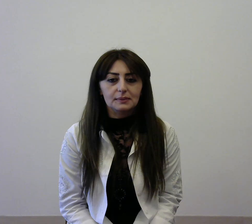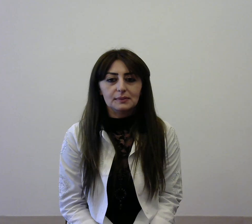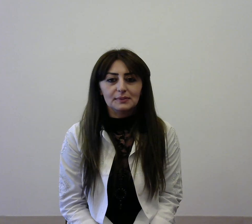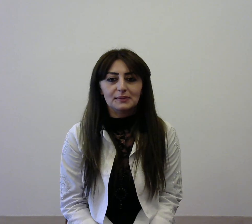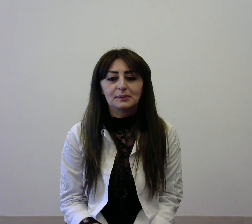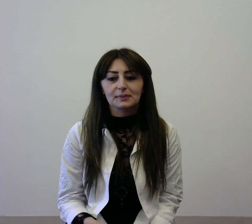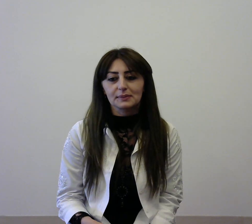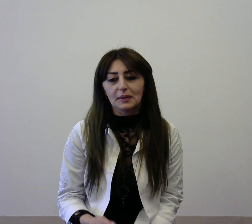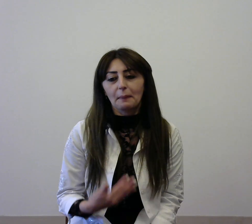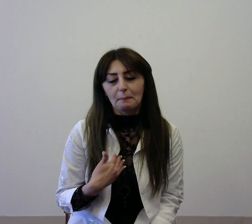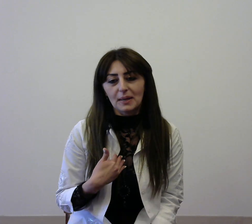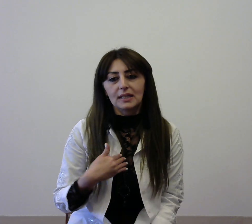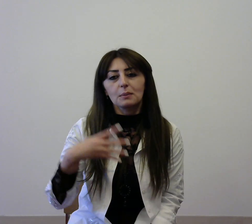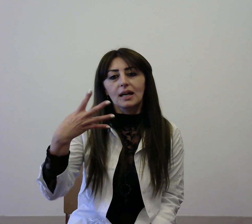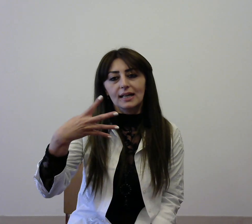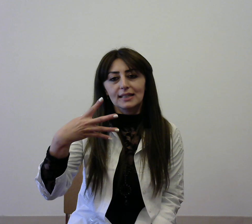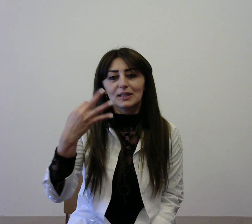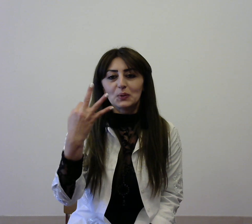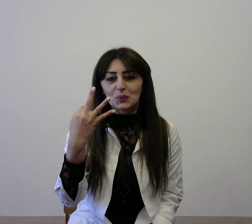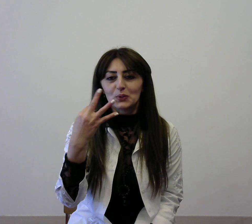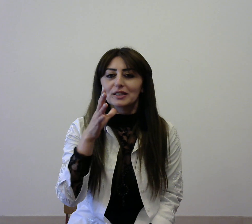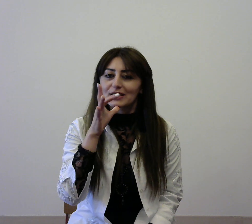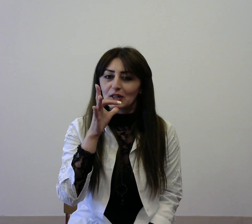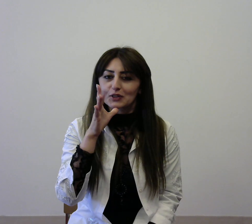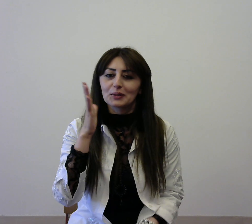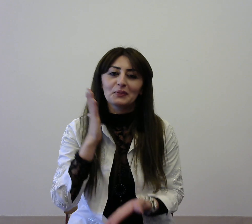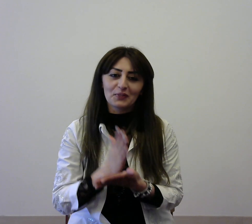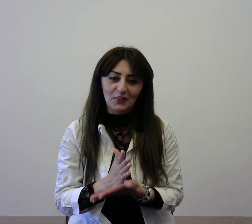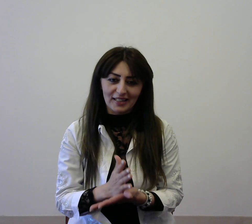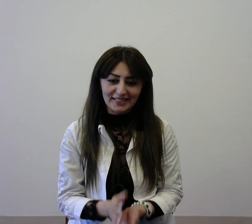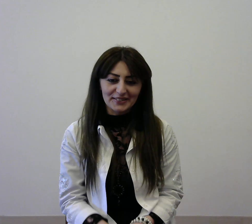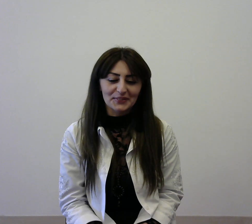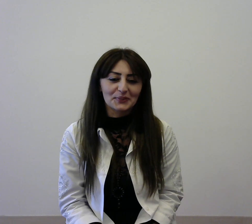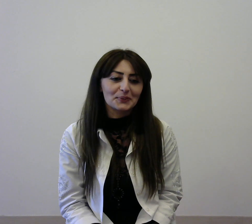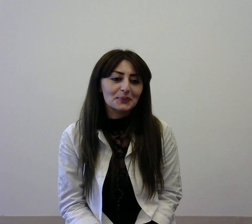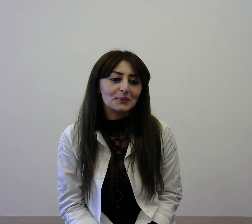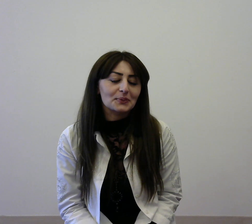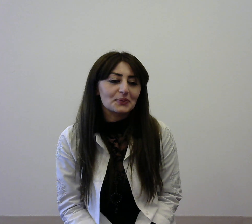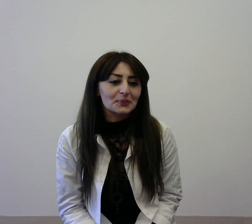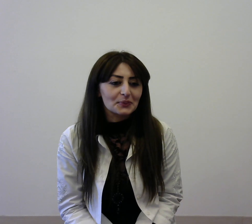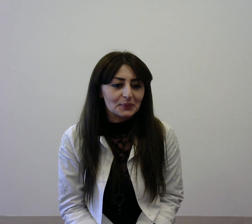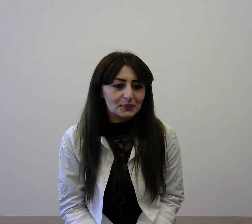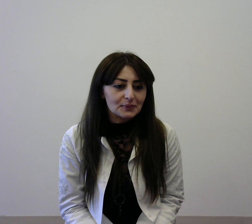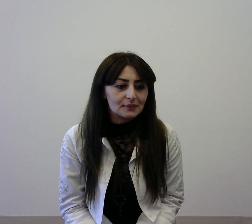Mənim 43 yaşım var